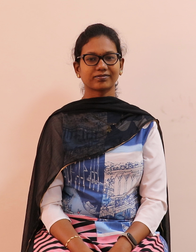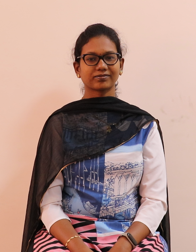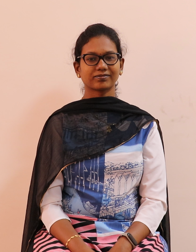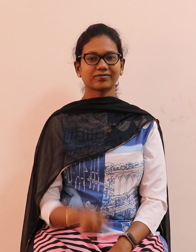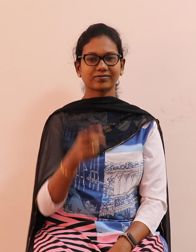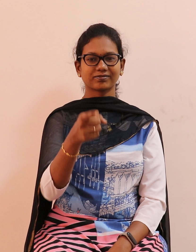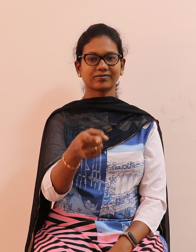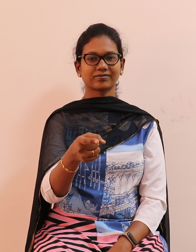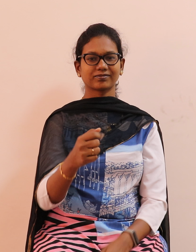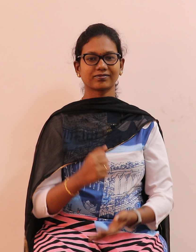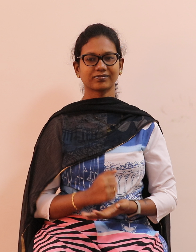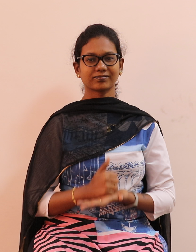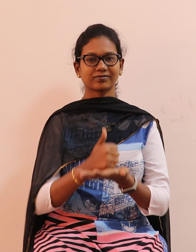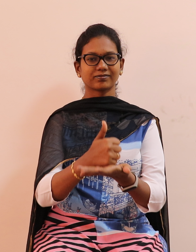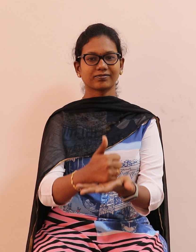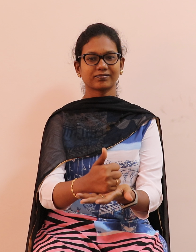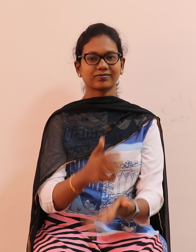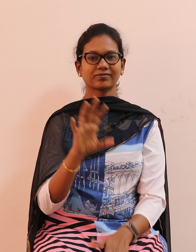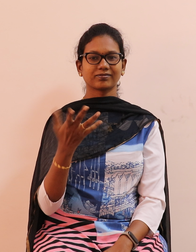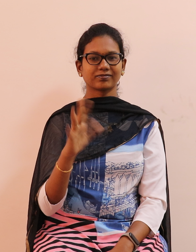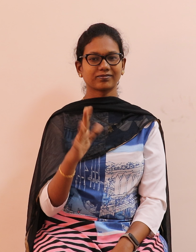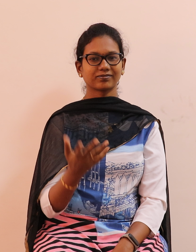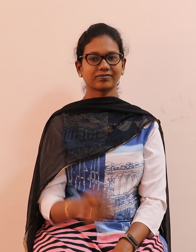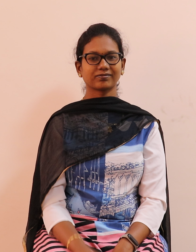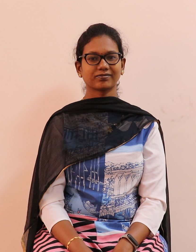i can not help you there